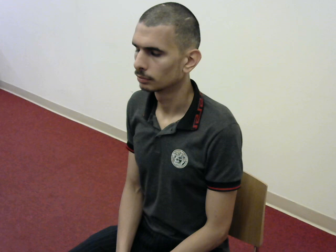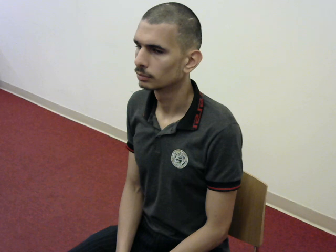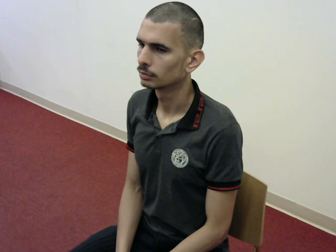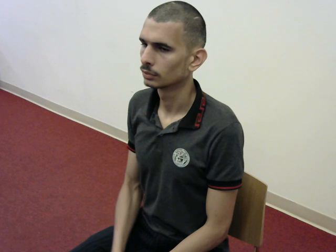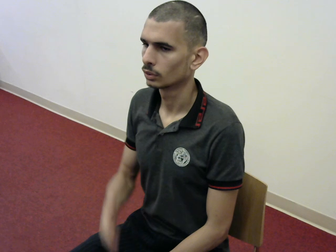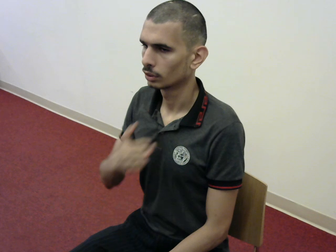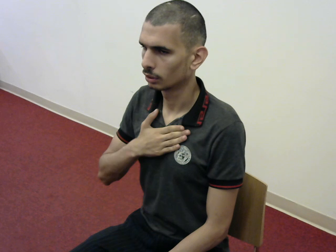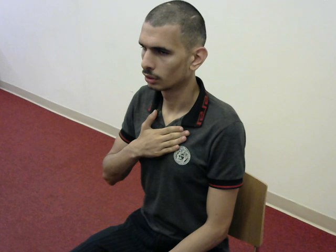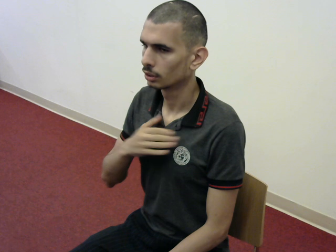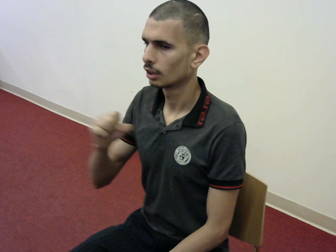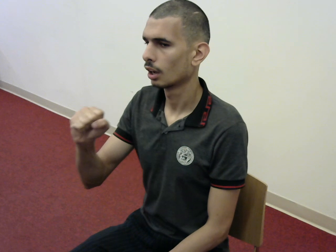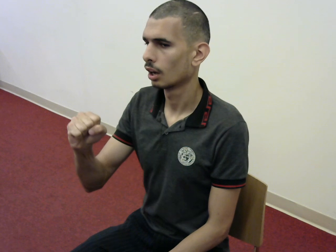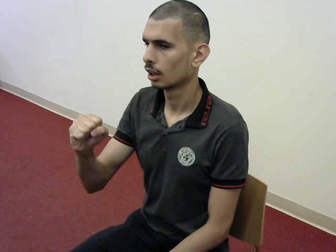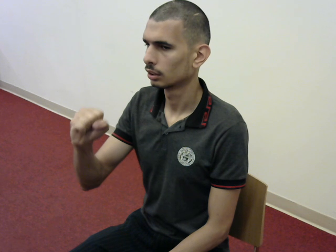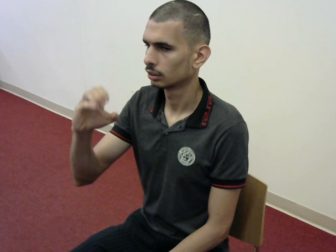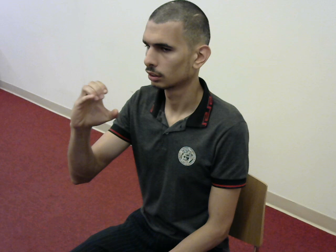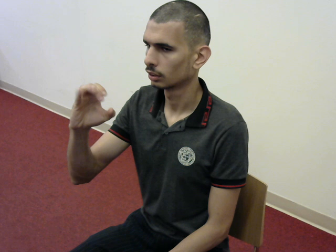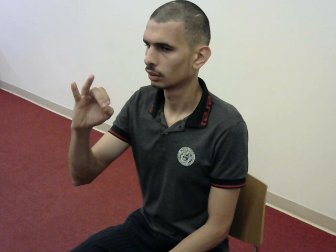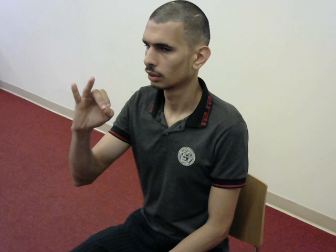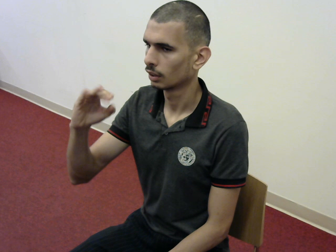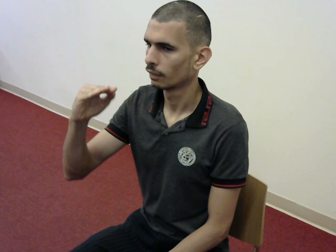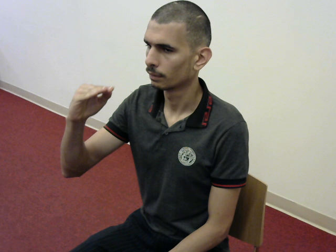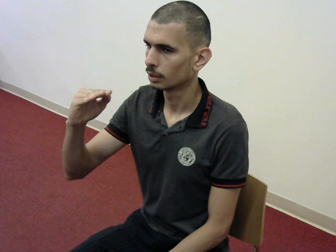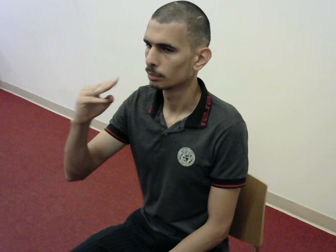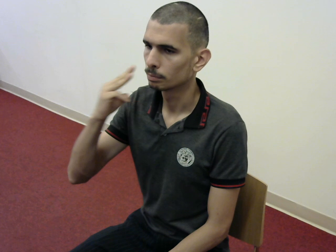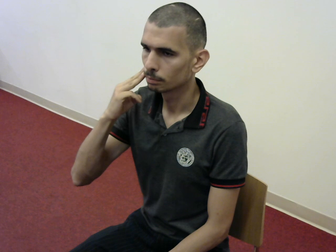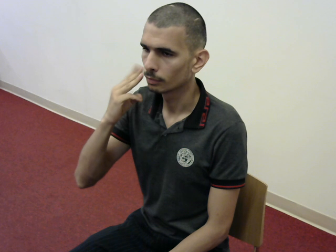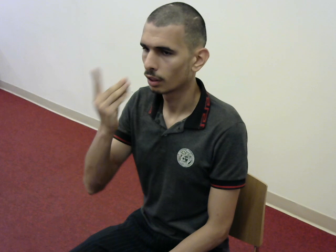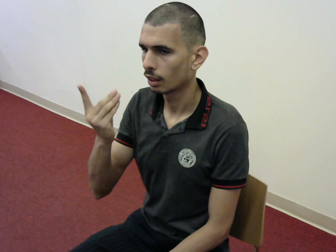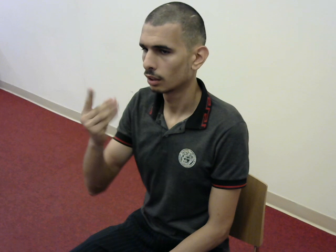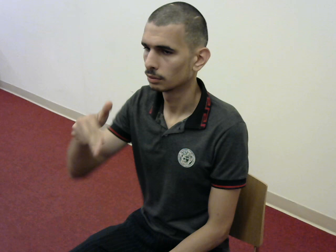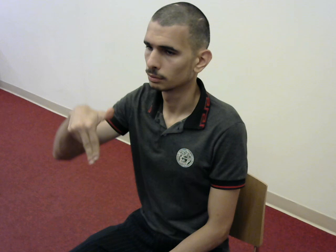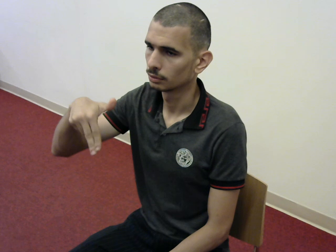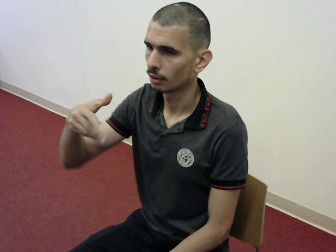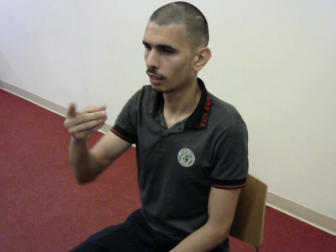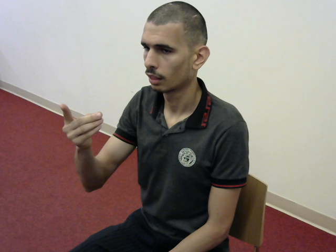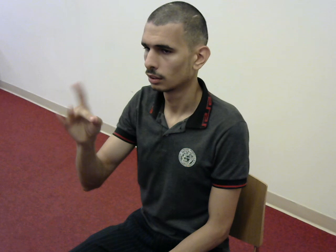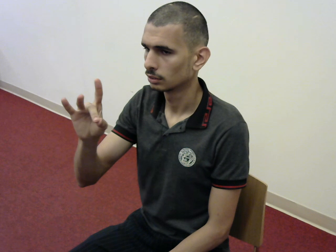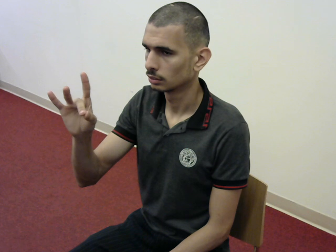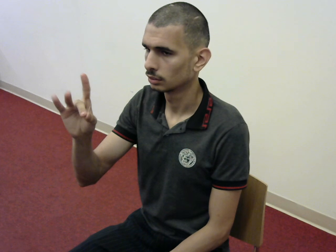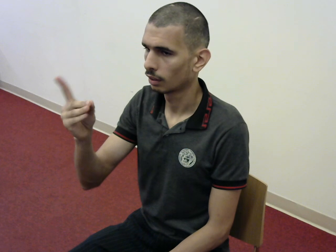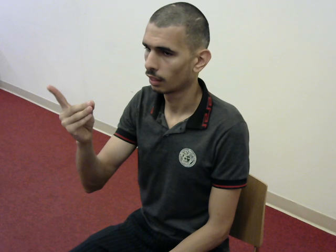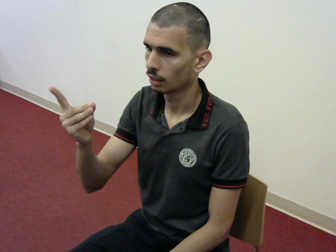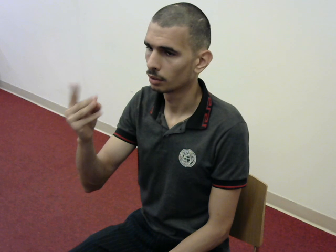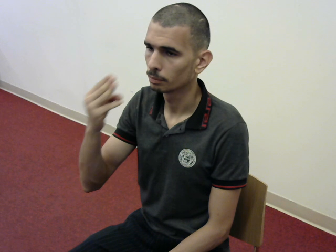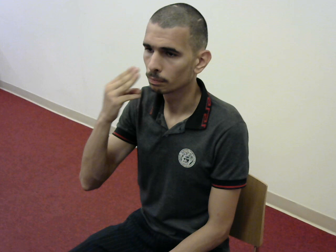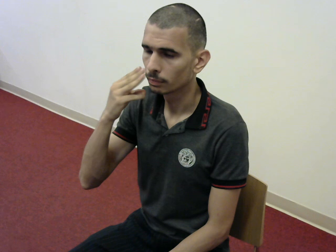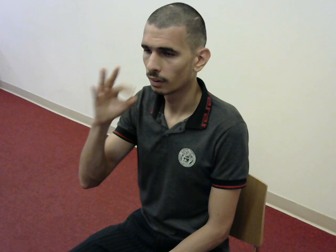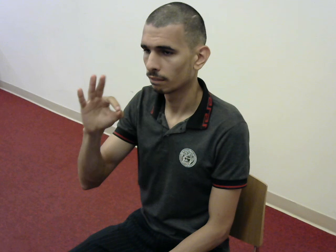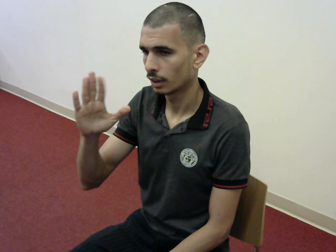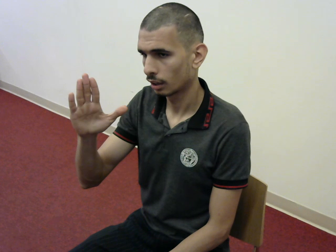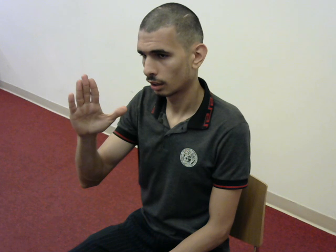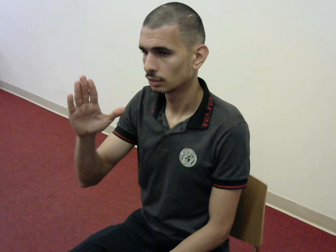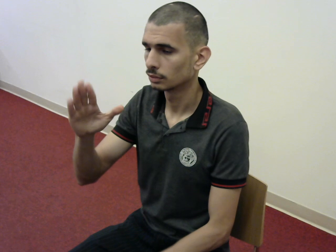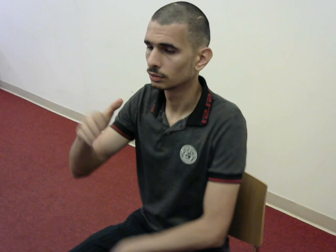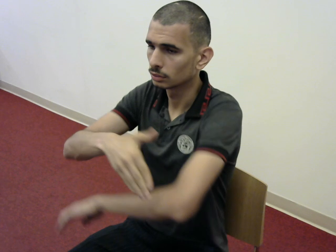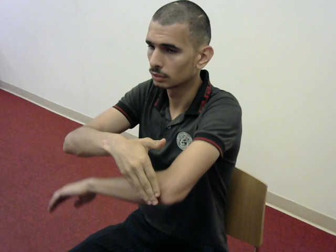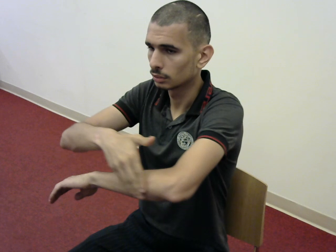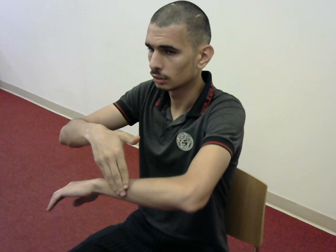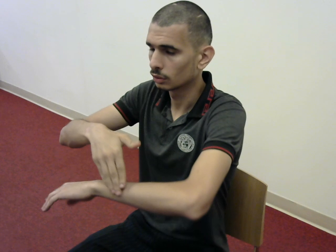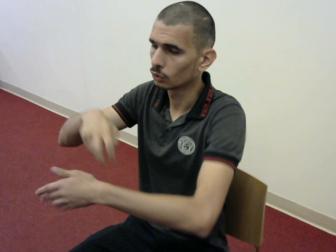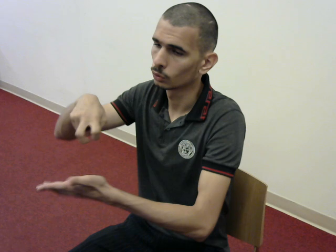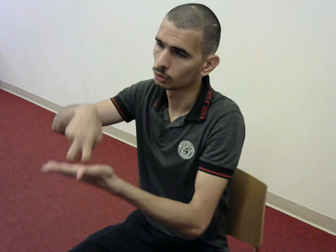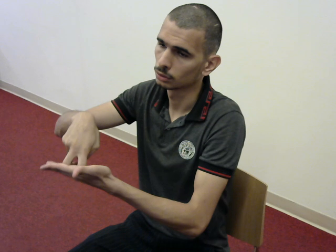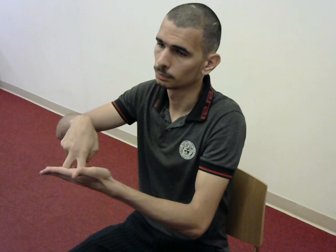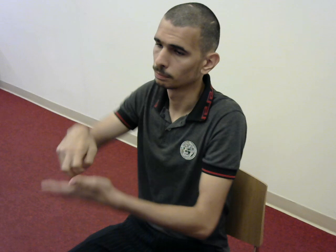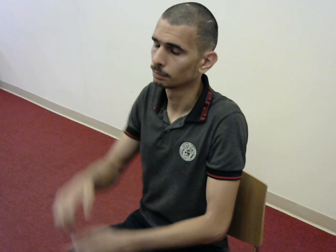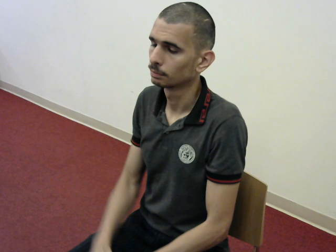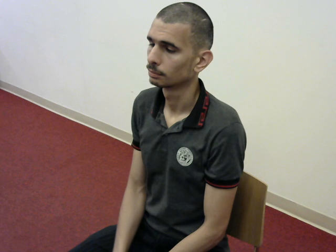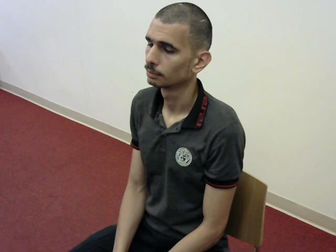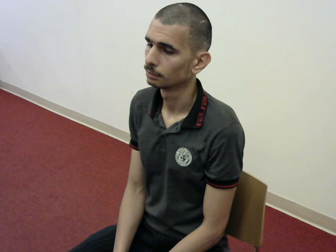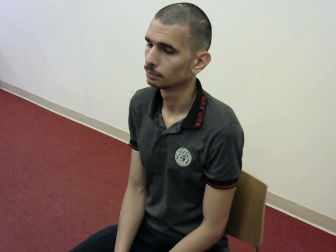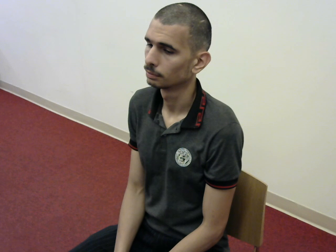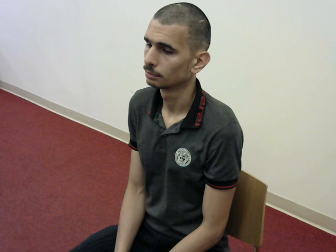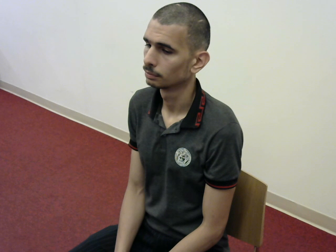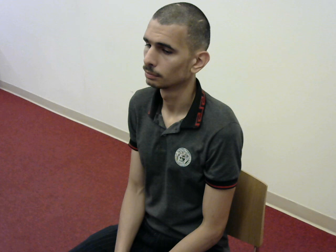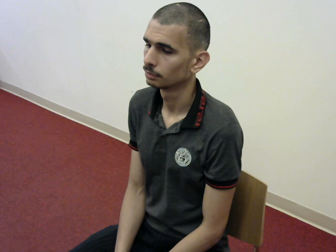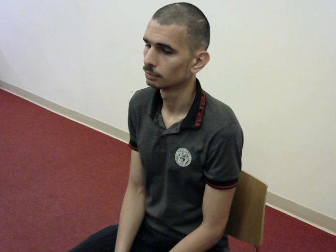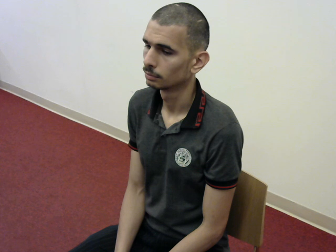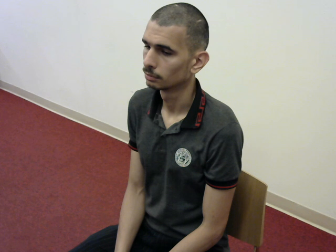Mən Asif Məhərrəmov küçəsində qeydiyyatdayam